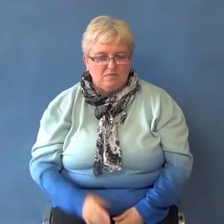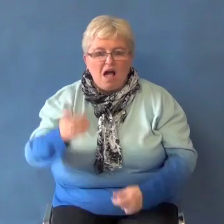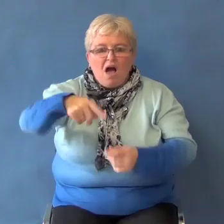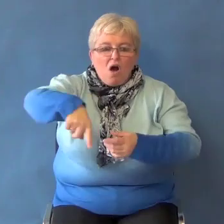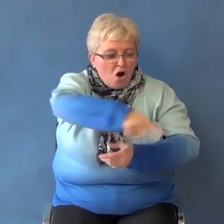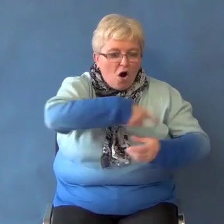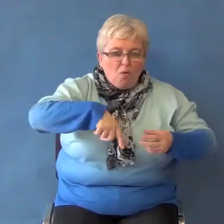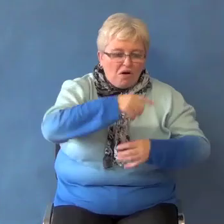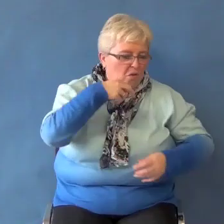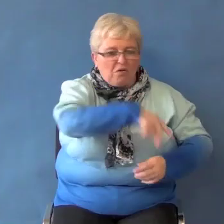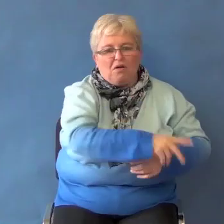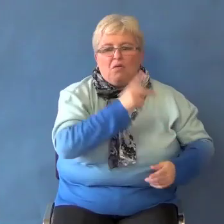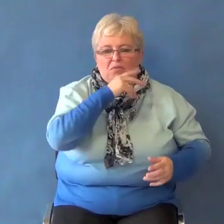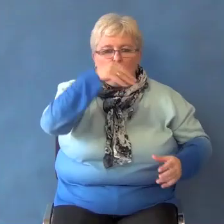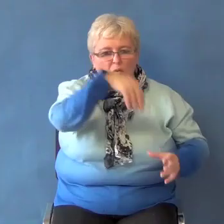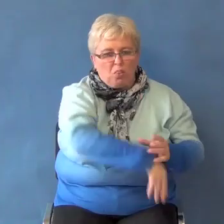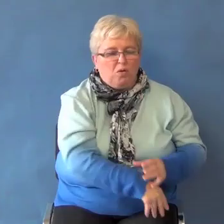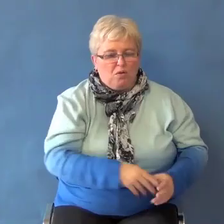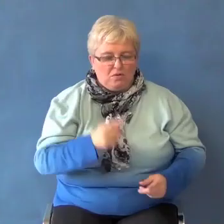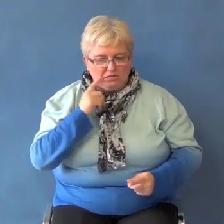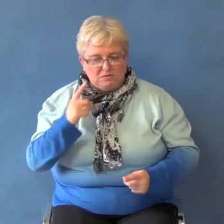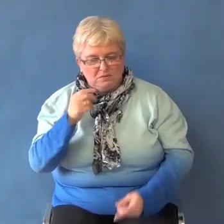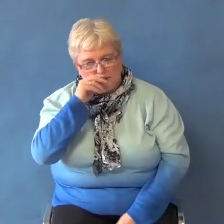Idąc koło stawu można nie zauważyć wody i utonąć.